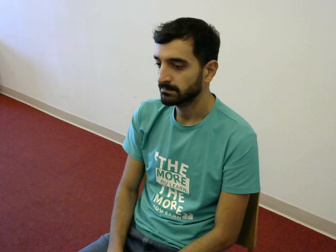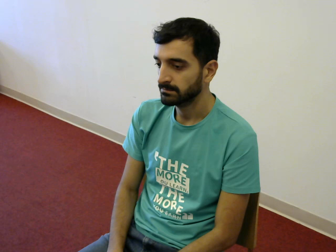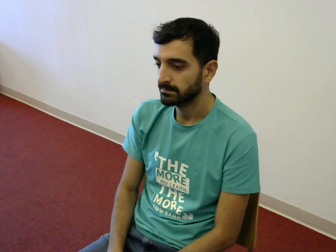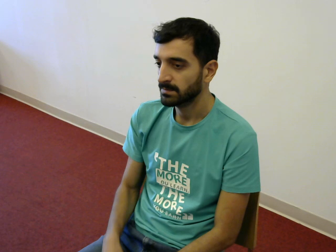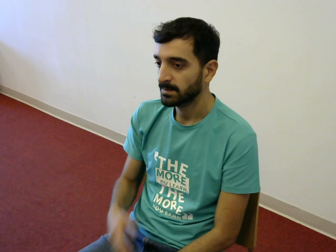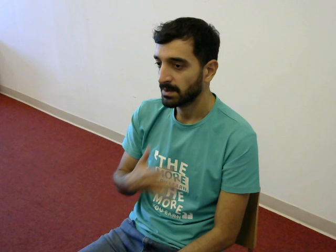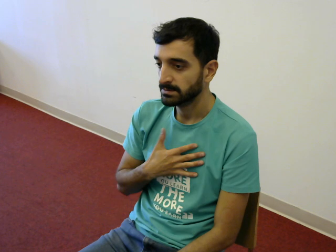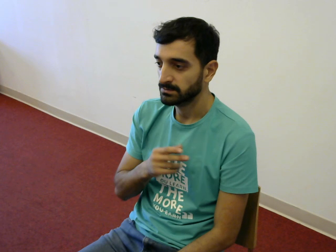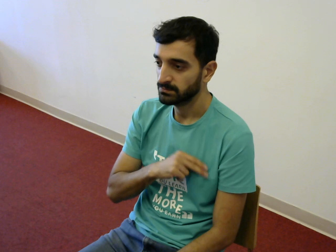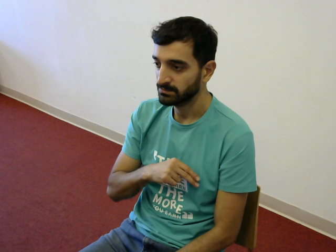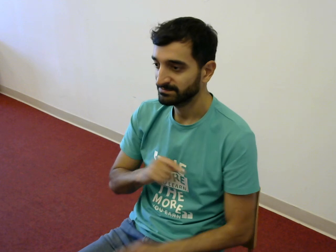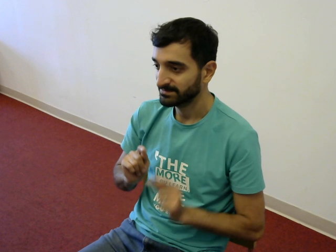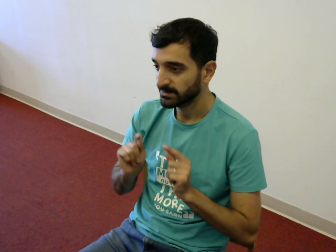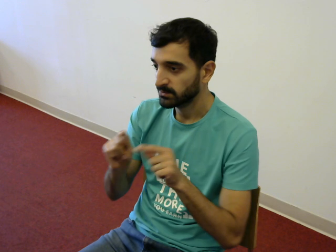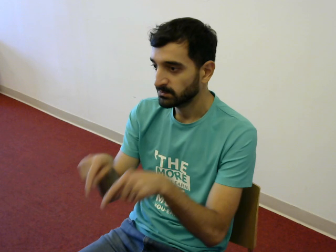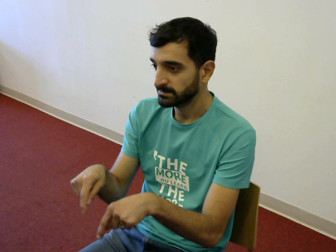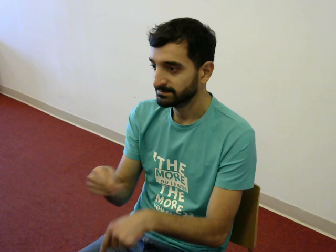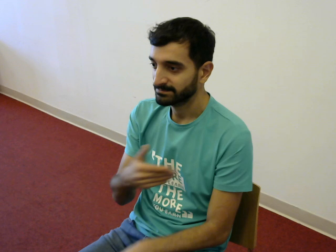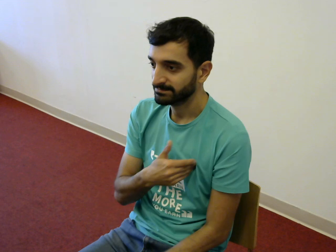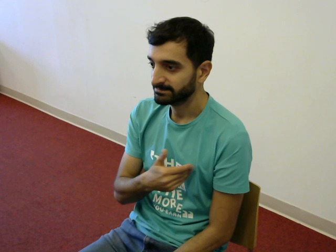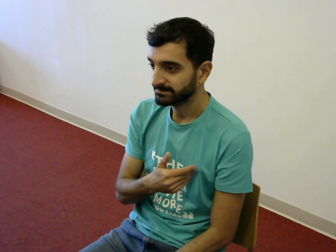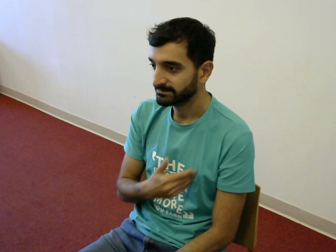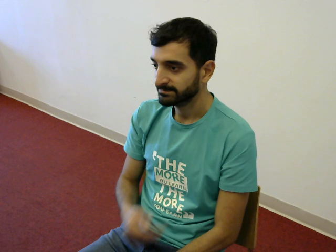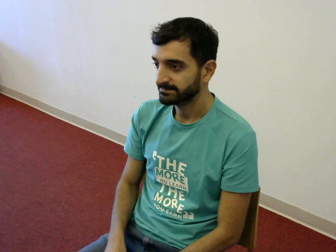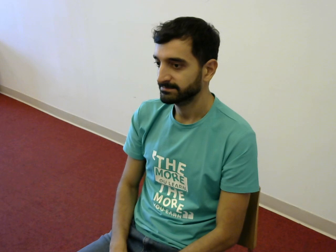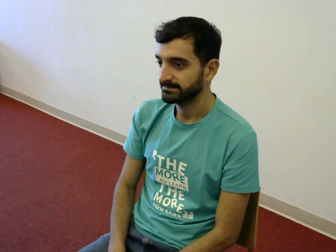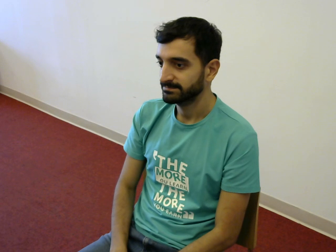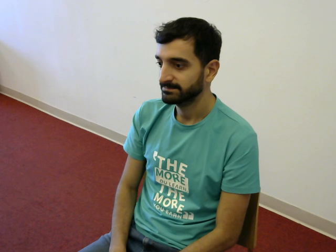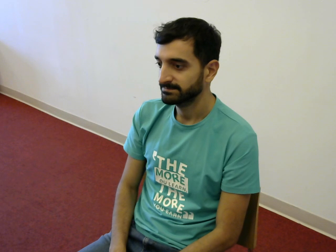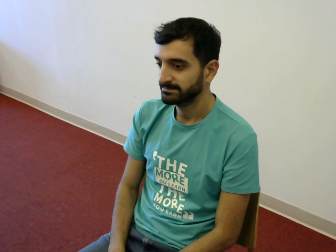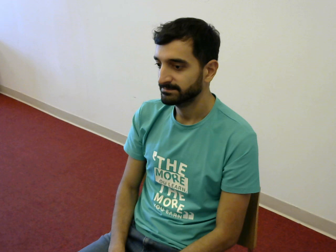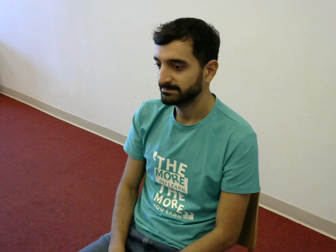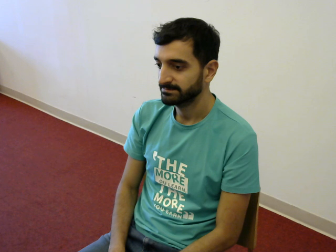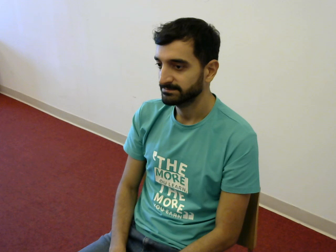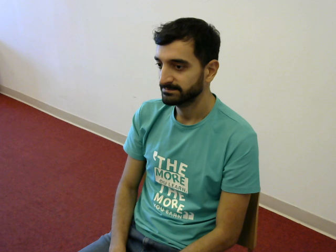Mən işə düzəlmək istəyirəm